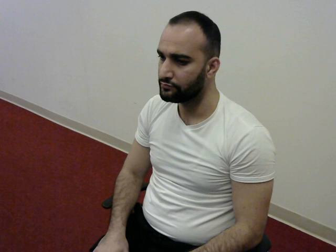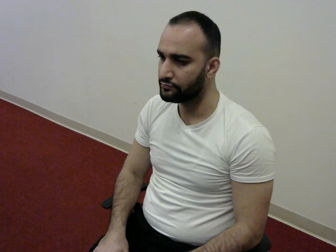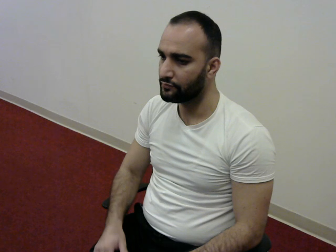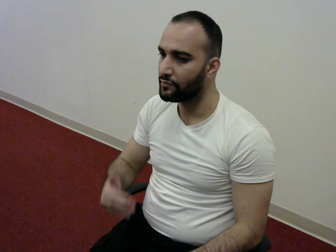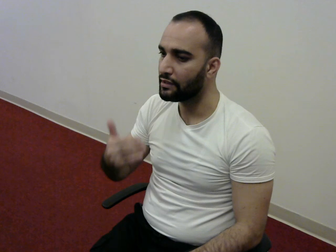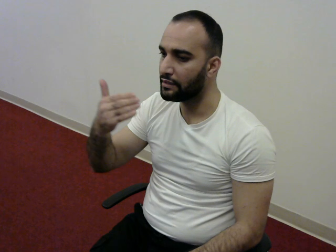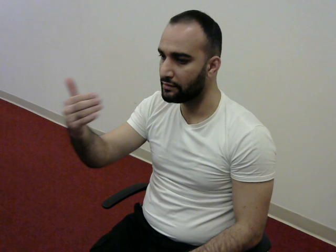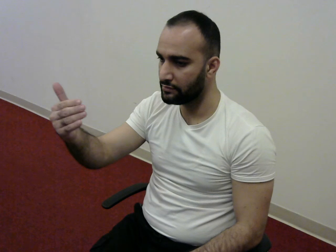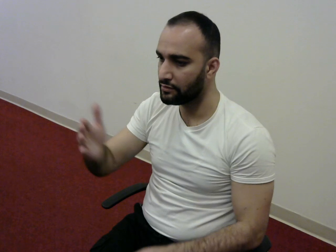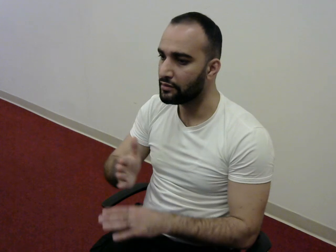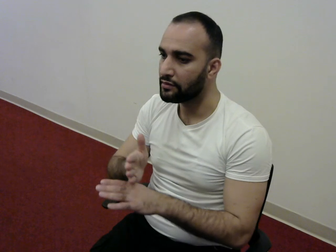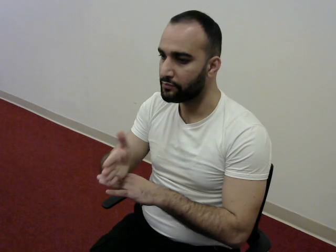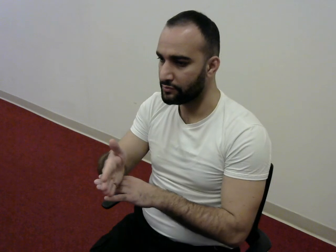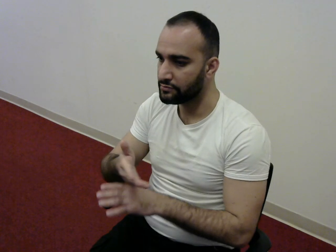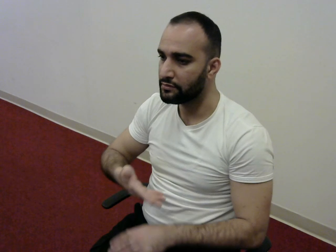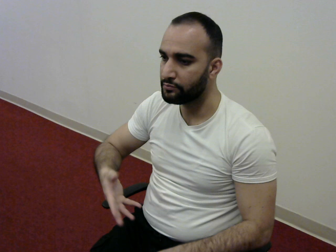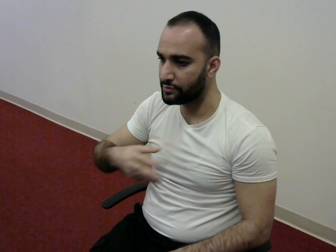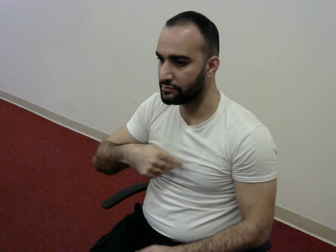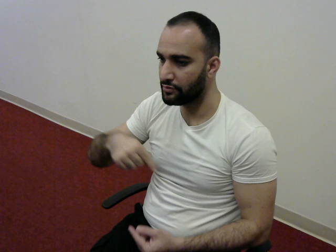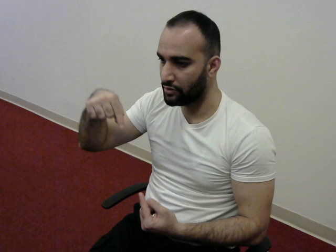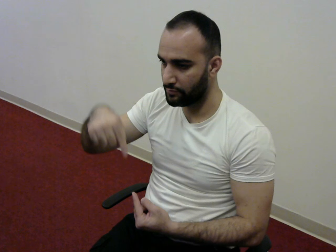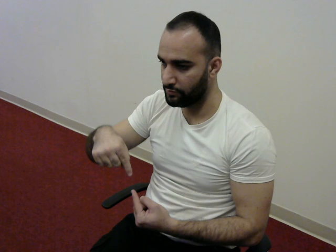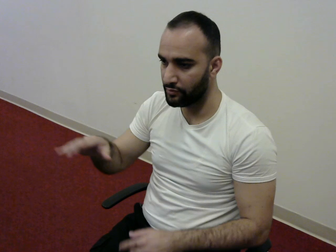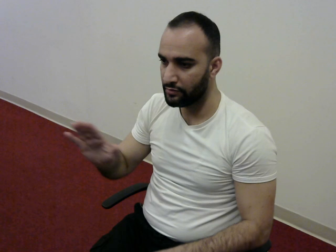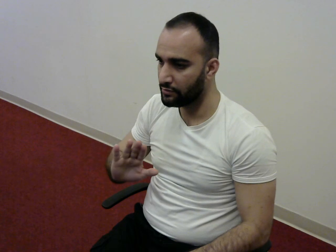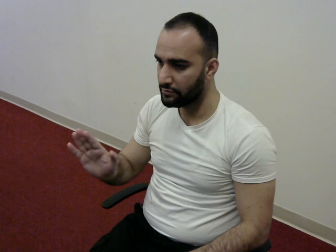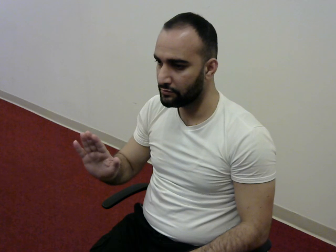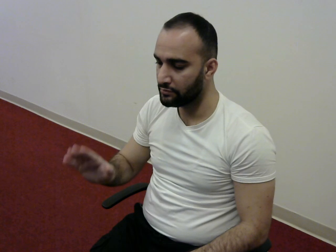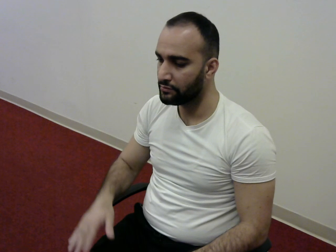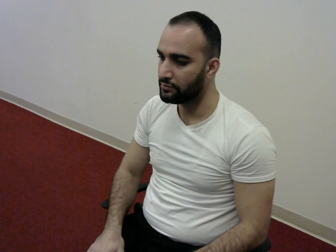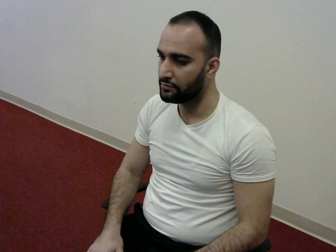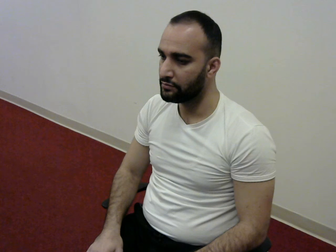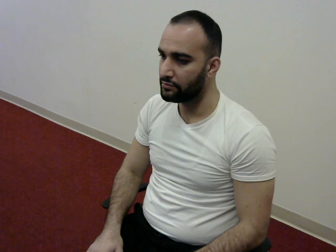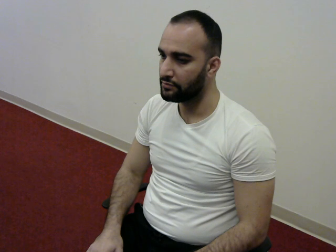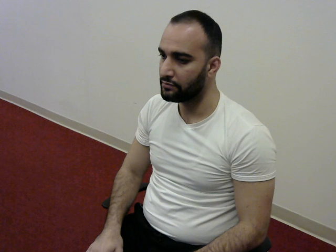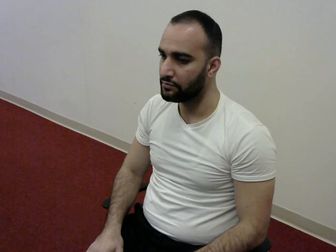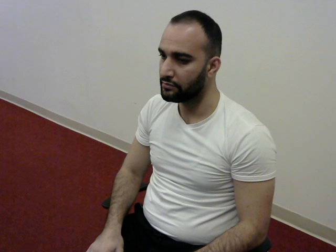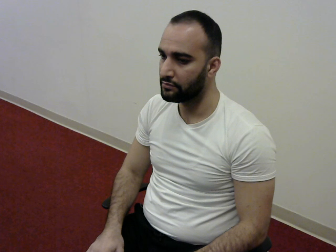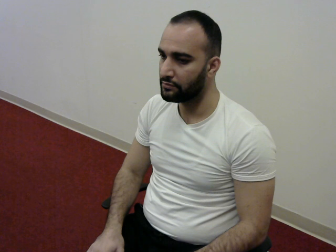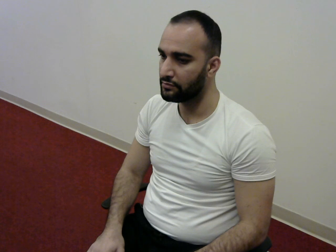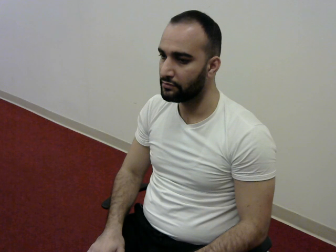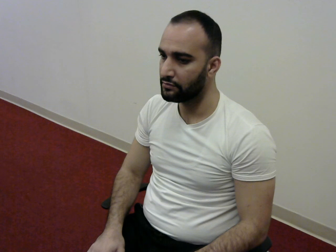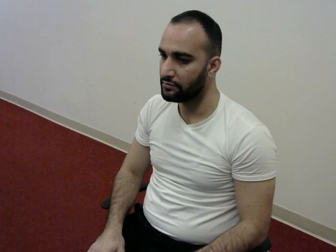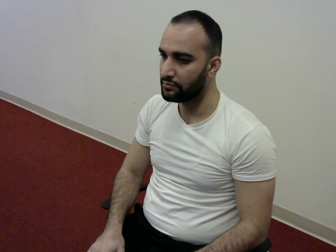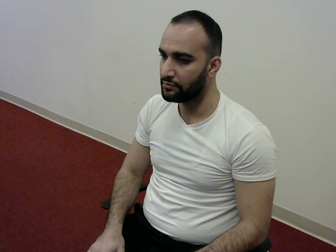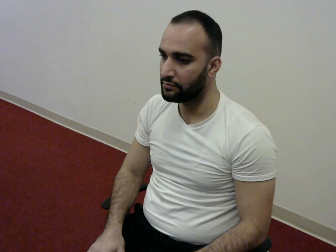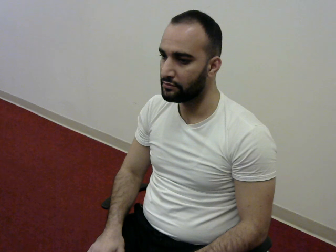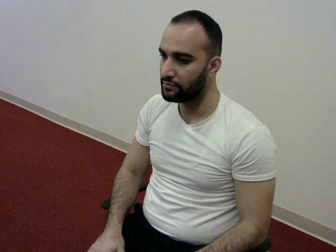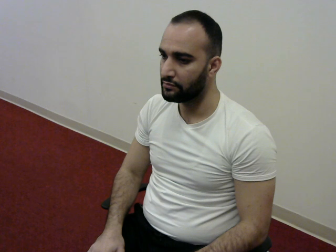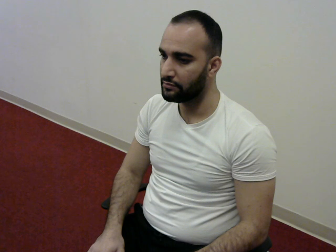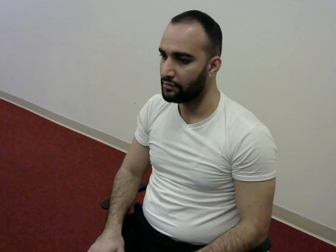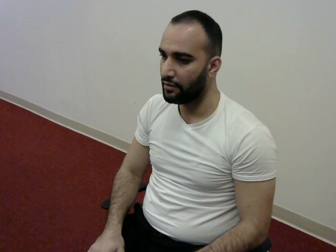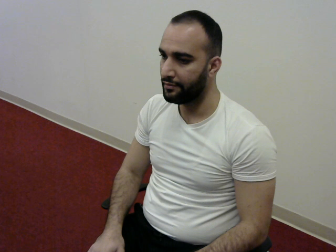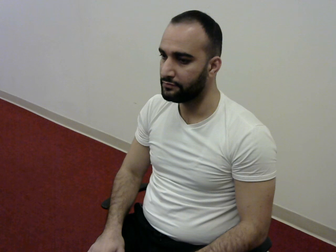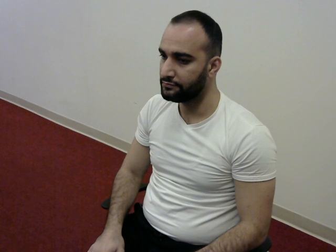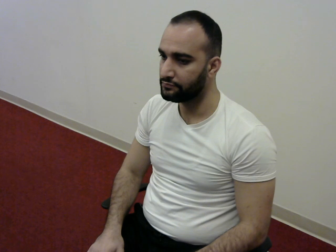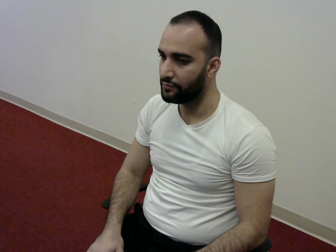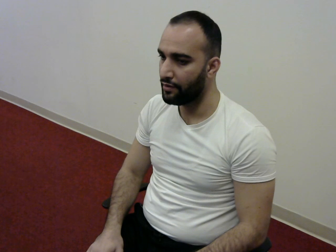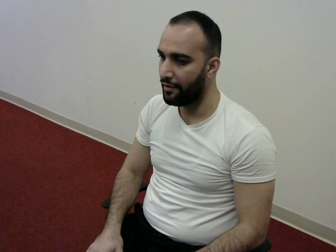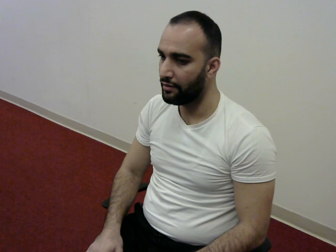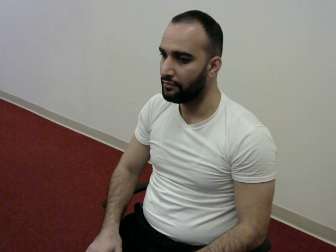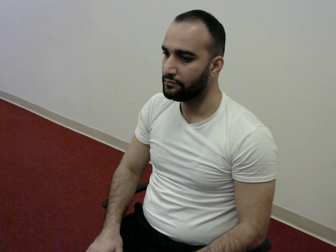Sizin müraciətiniz bizə uyğun deyildir